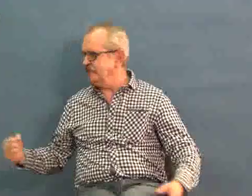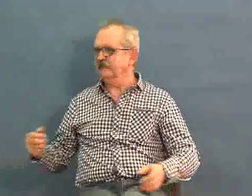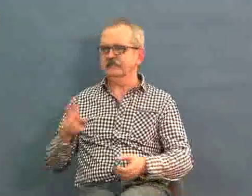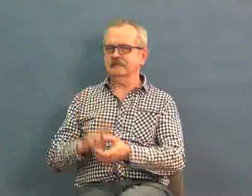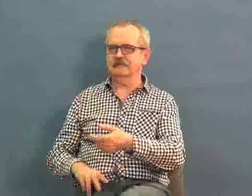Ale rozczarowanie dla chłopca.